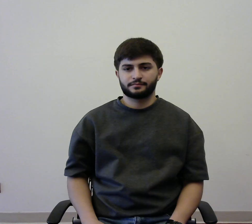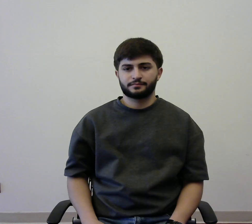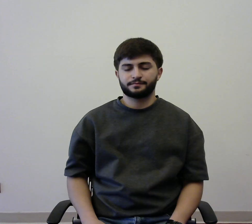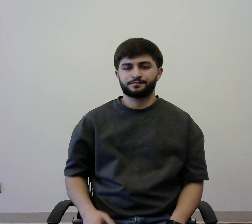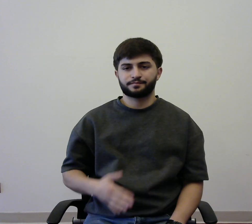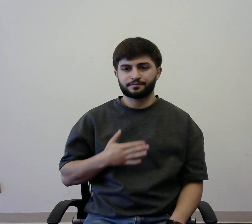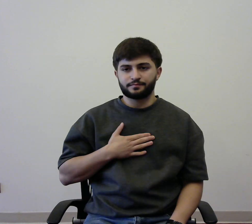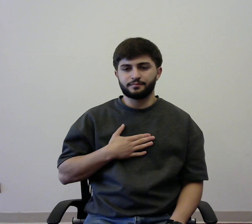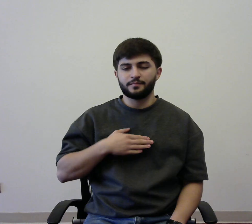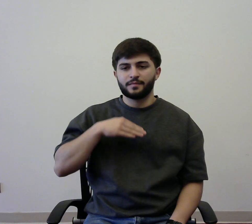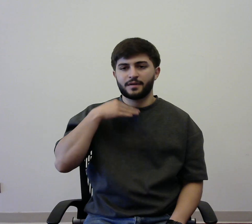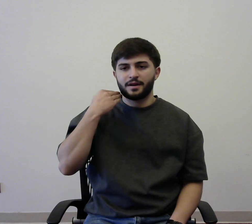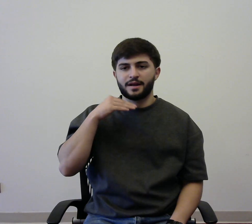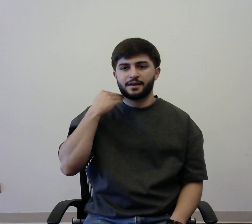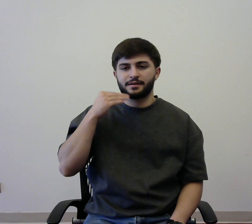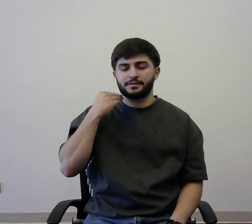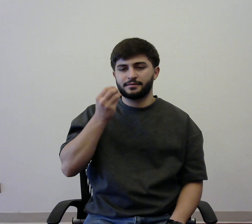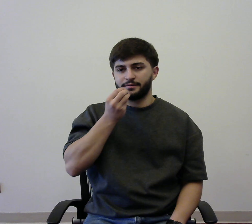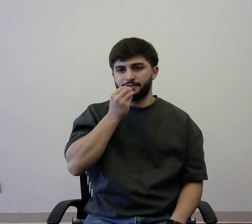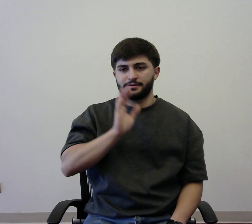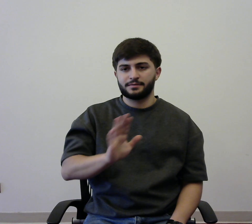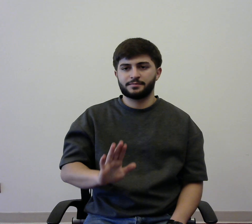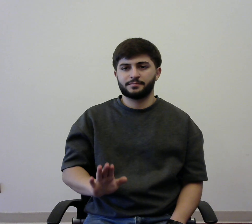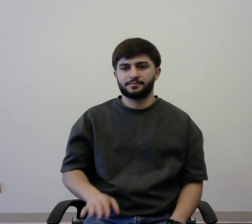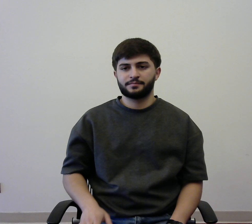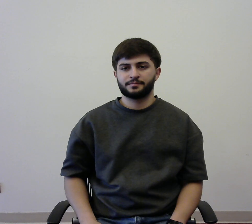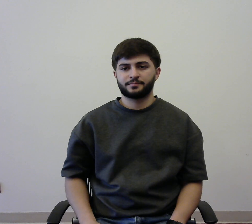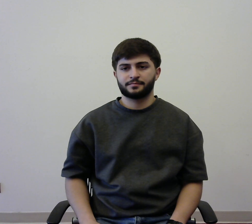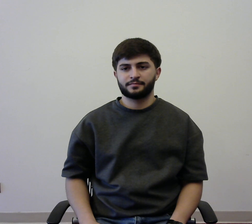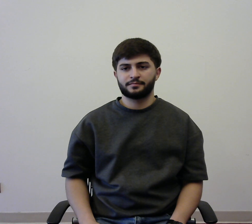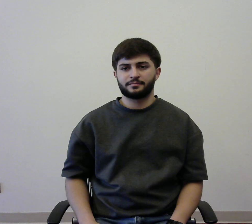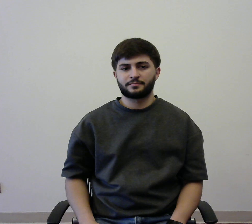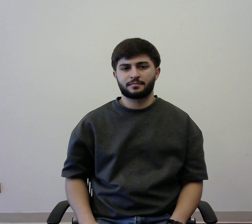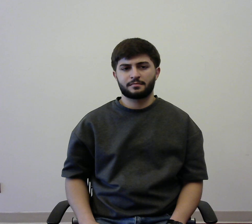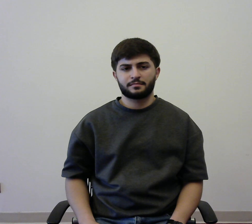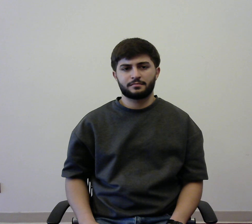Mən ət yemirəm